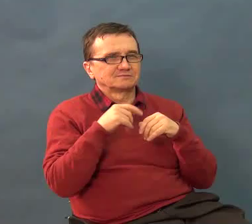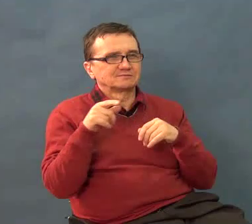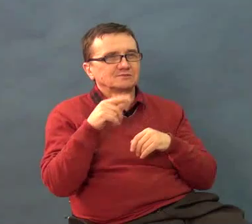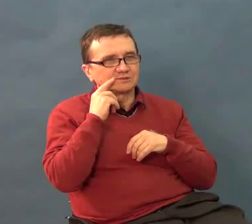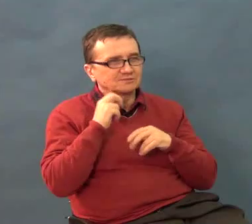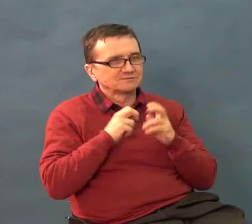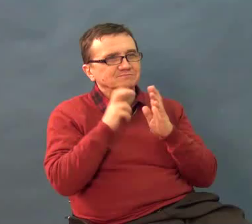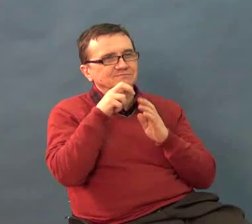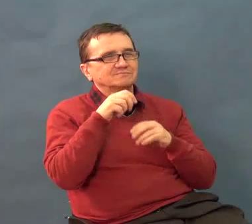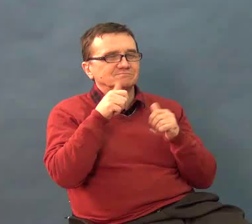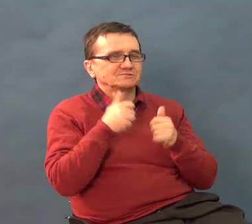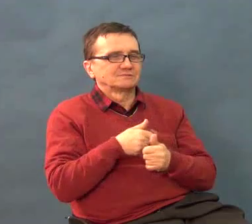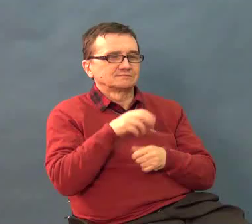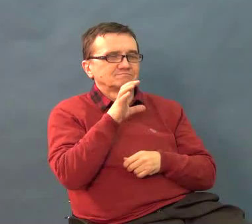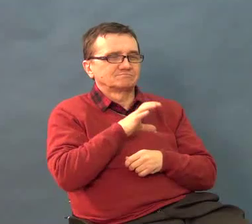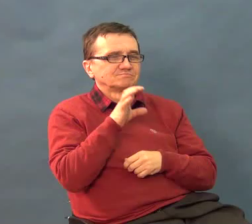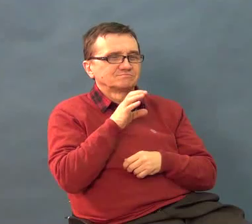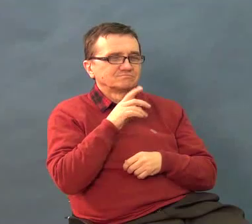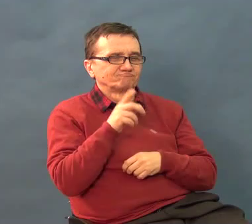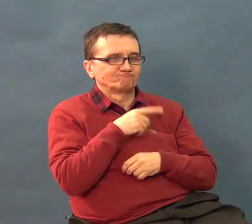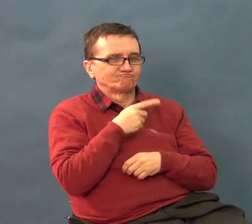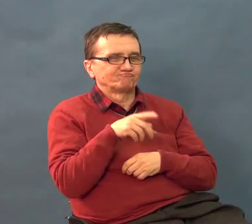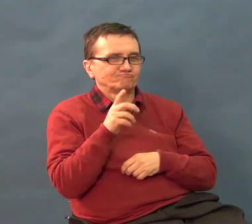Kot wchodzi, staje i patrzy jak kaczka się huśta.